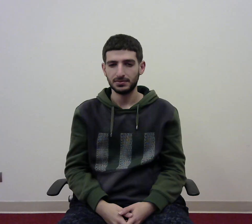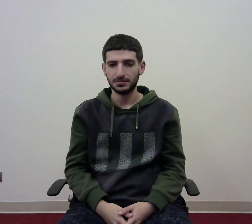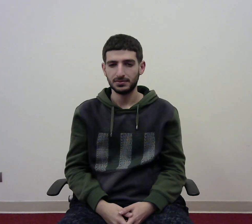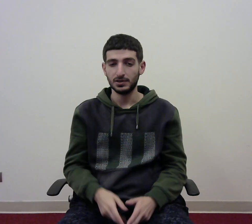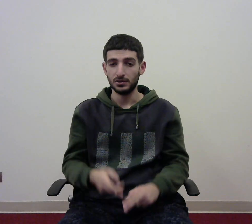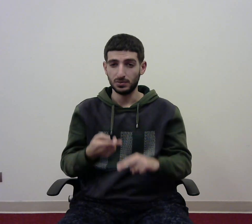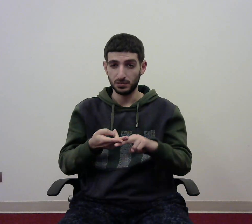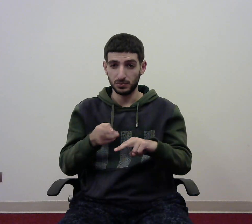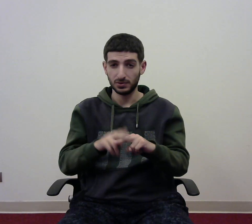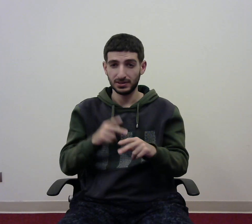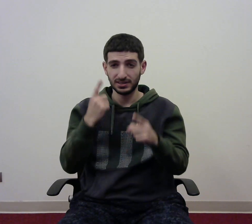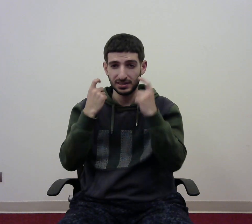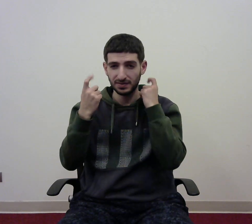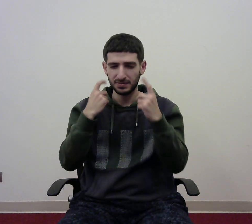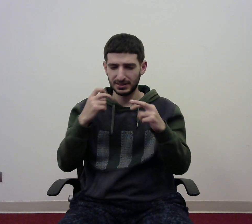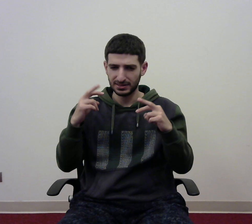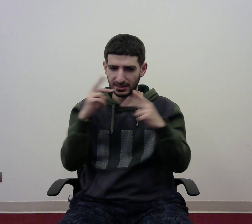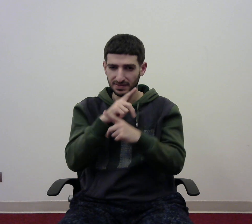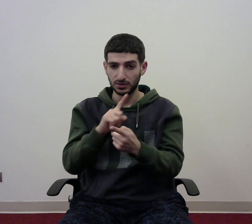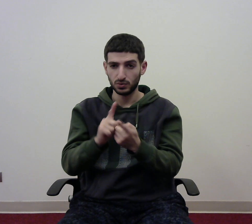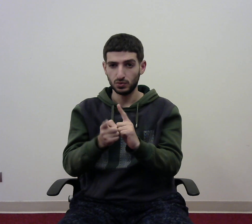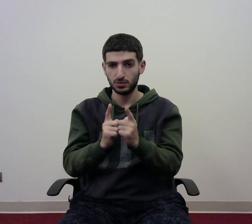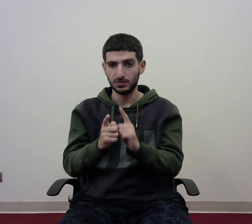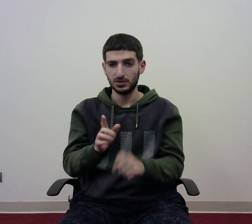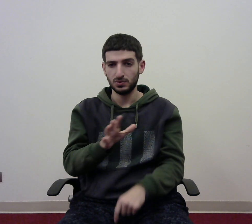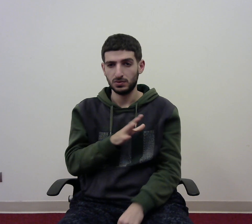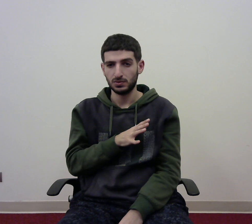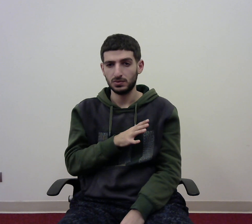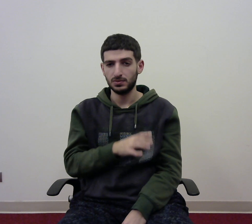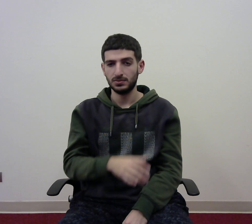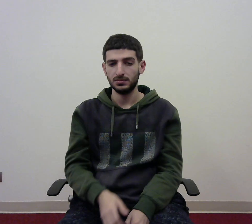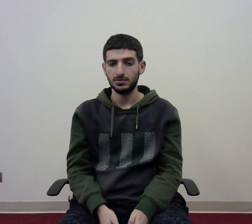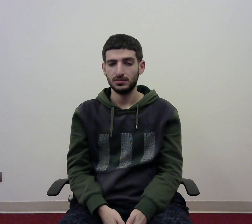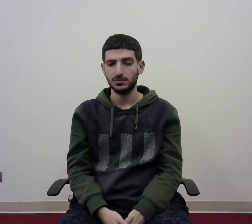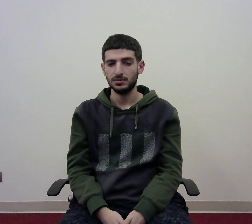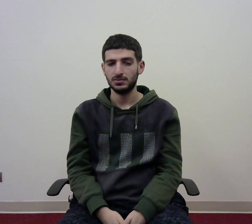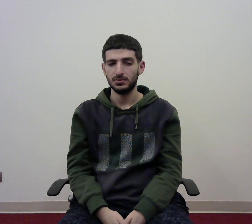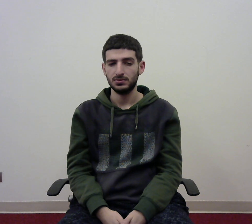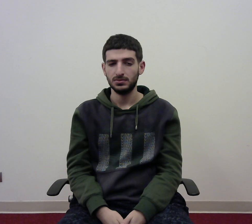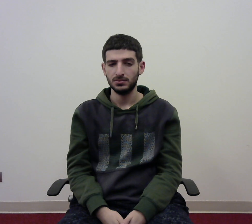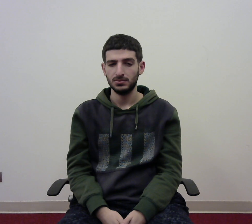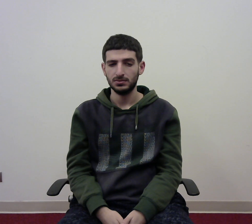Bu məlumat səhv tərcümə olunub